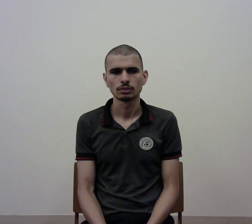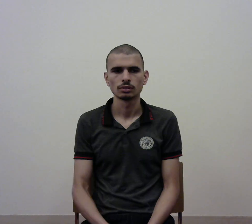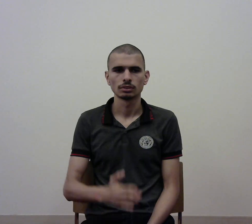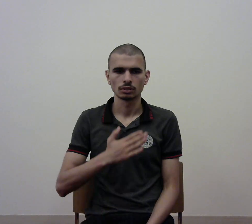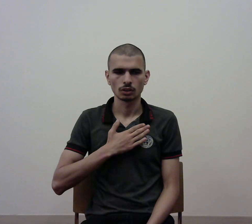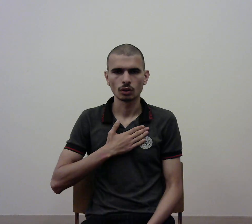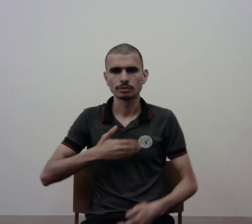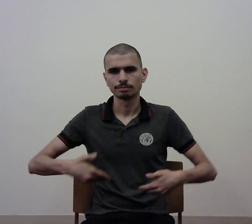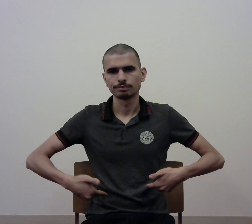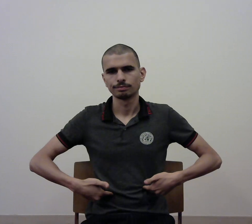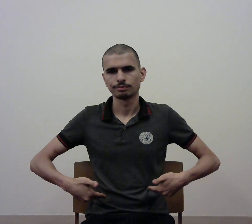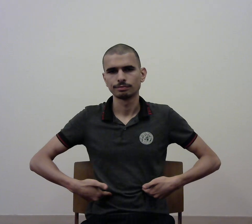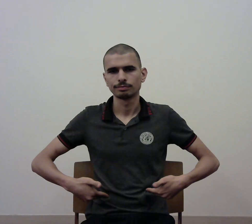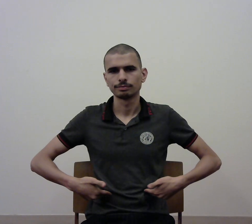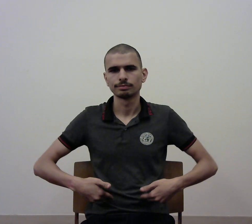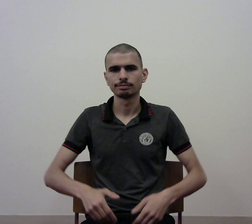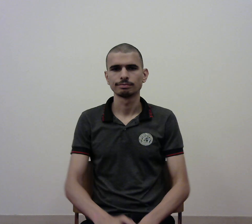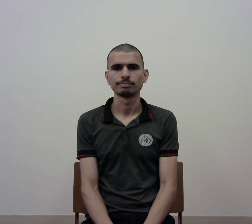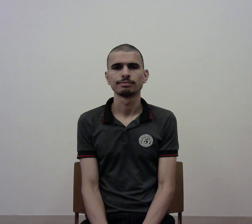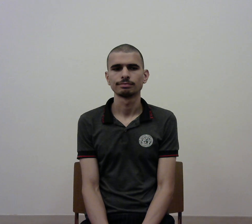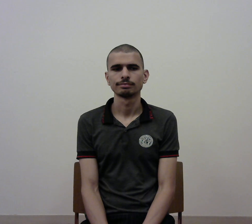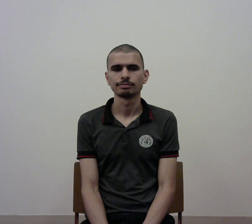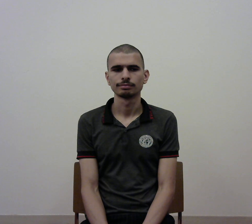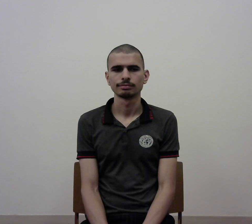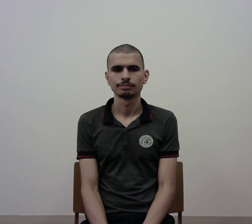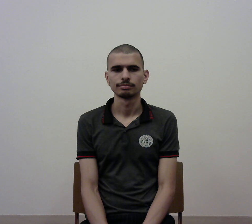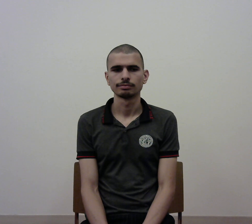Mən acam